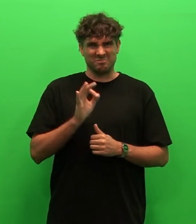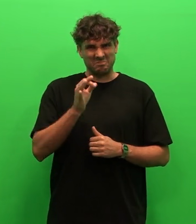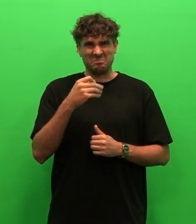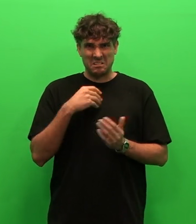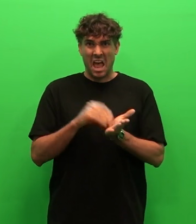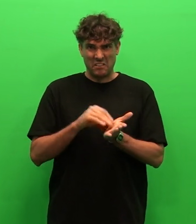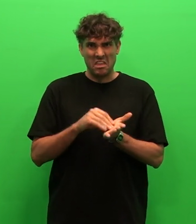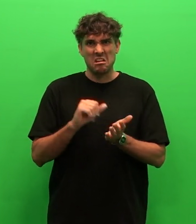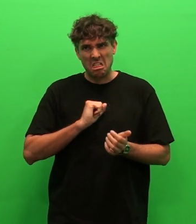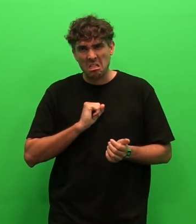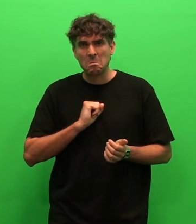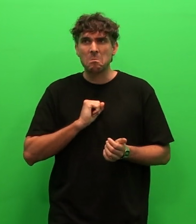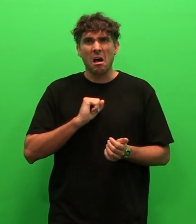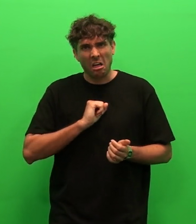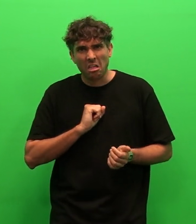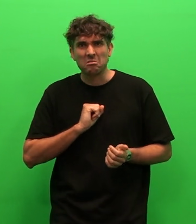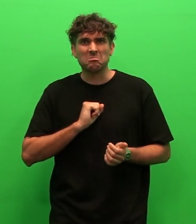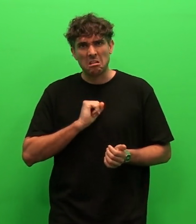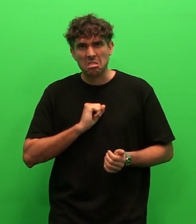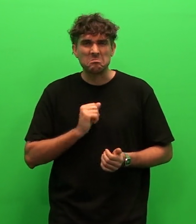Sí, de vegades tinc una mica de tos, després en torno a tenir, és intermitent.